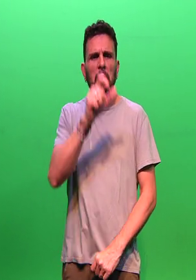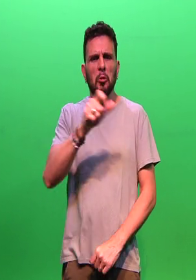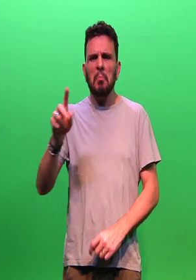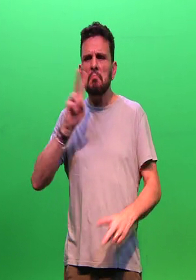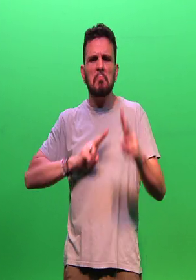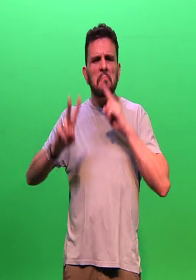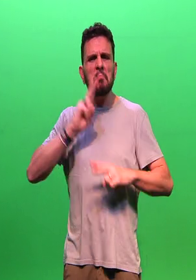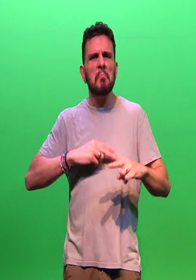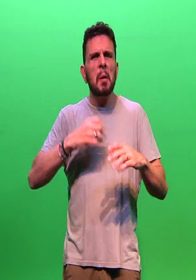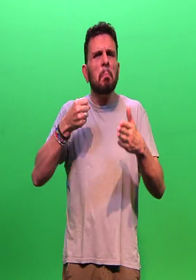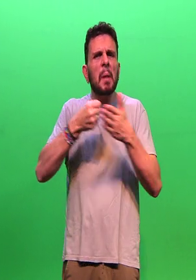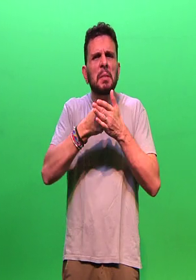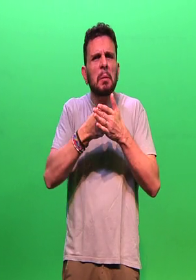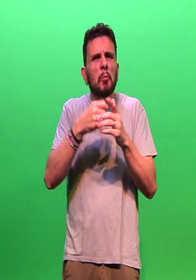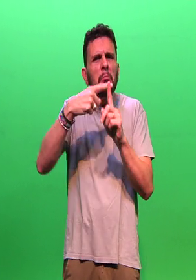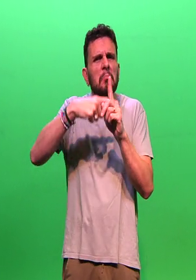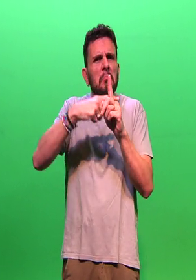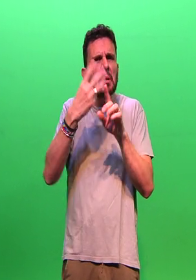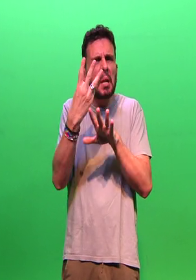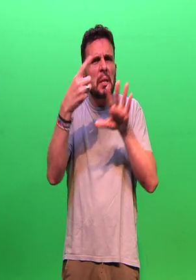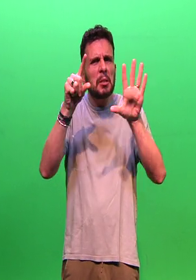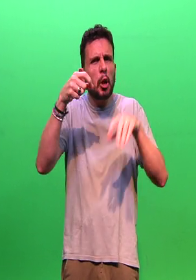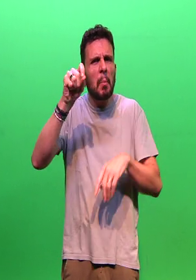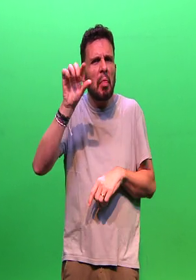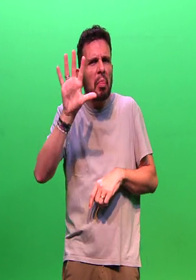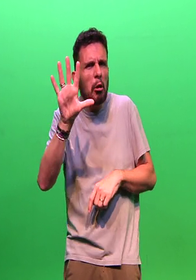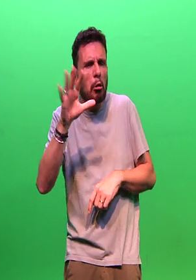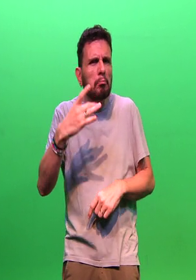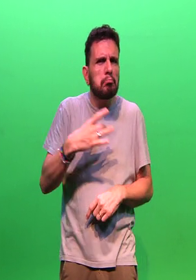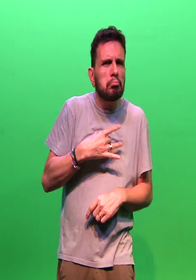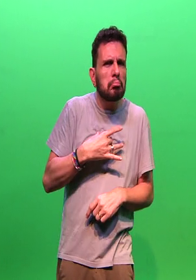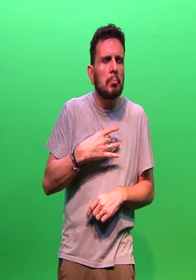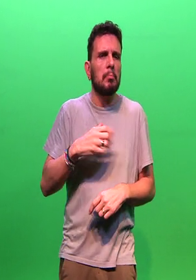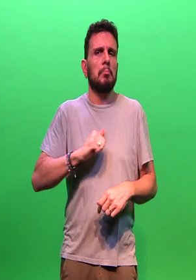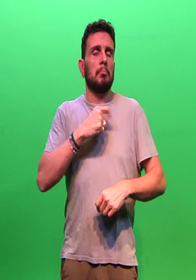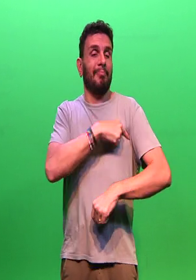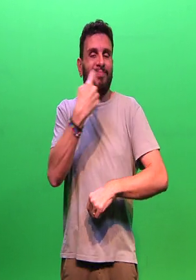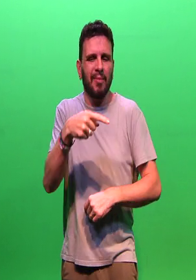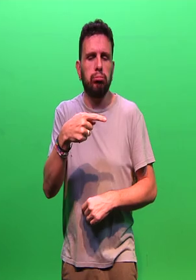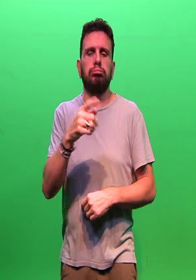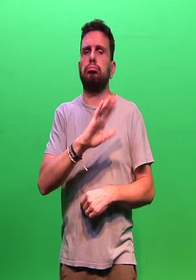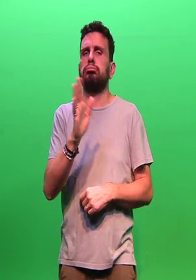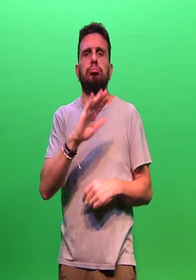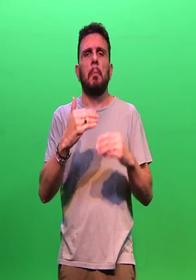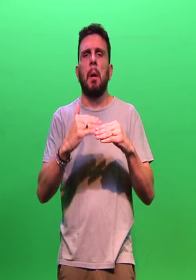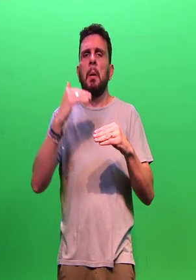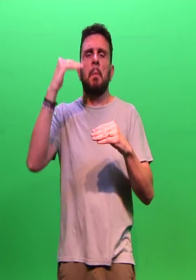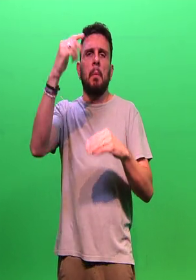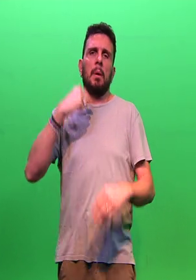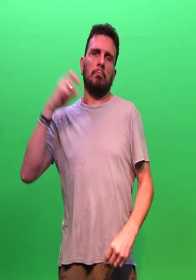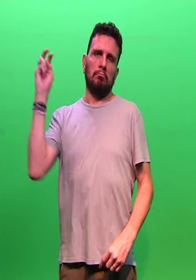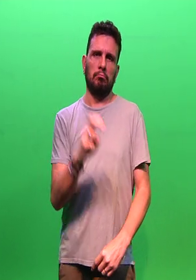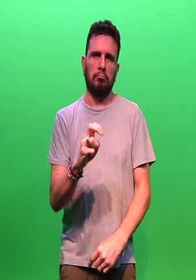La gent em diu que el màxim són trenta-set coma cinc graus. Tenia dubtes, he mirat la meva temperatura i he vist que cada vegada era més alta, i per això he vingut.